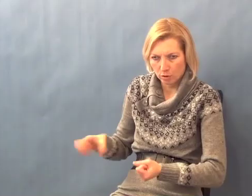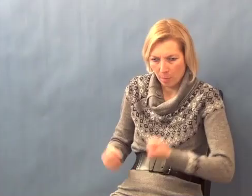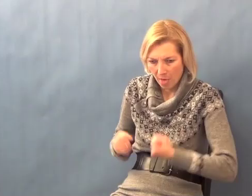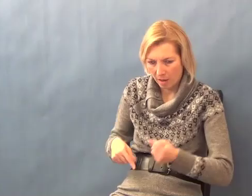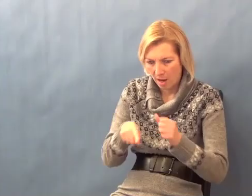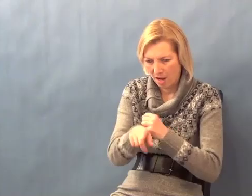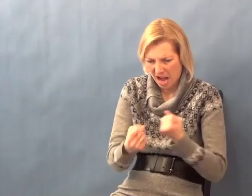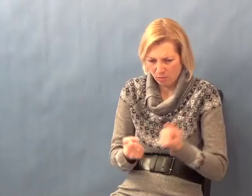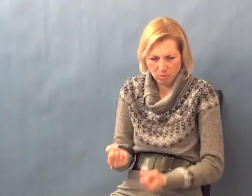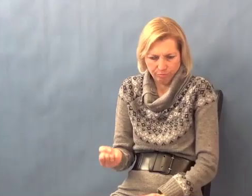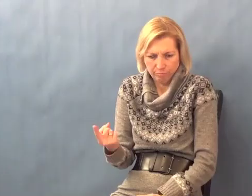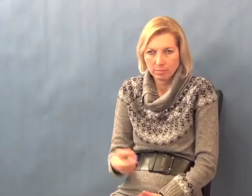Złodziej biegnie, ucieka, a tam auto?